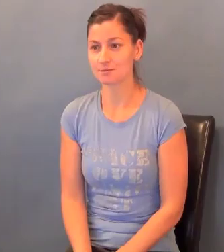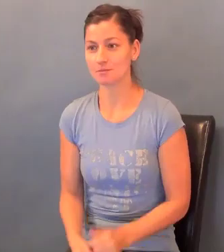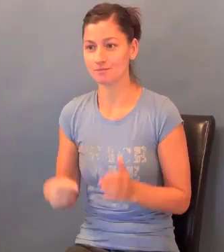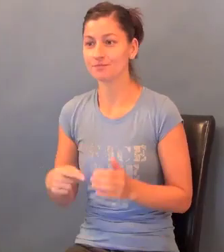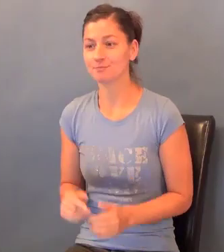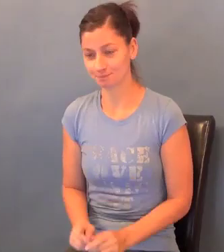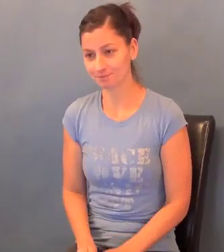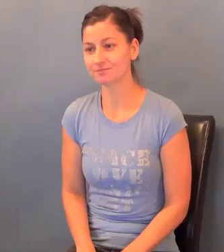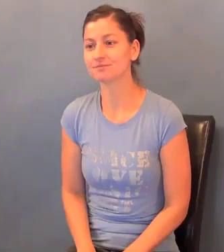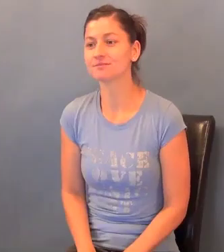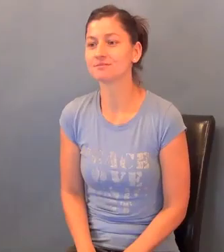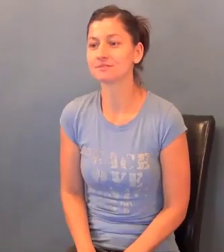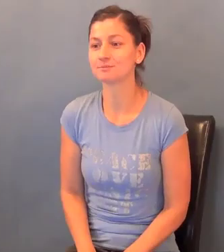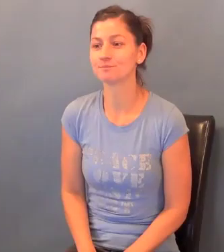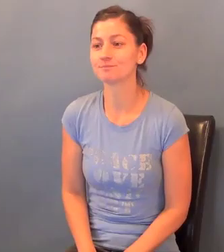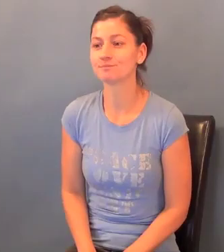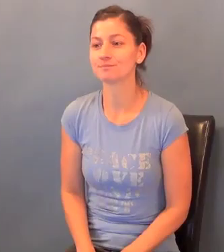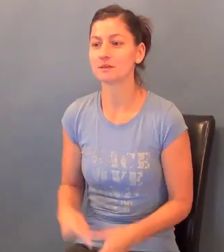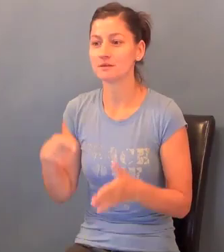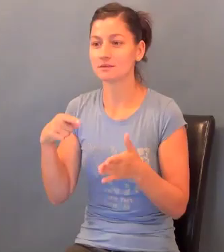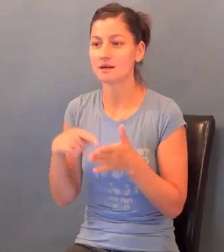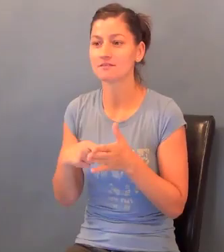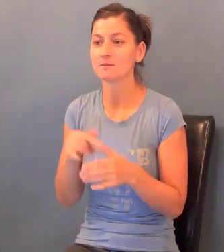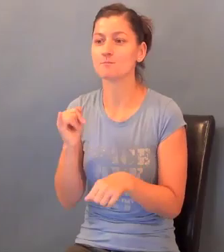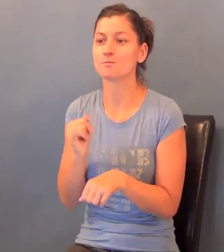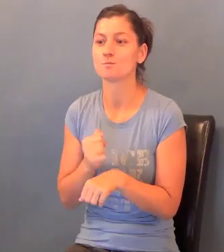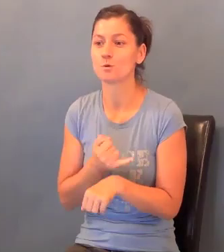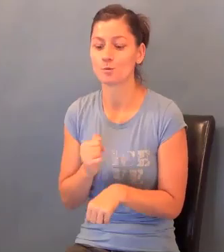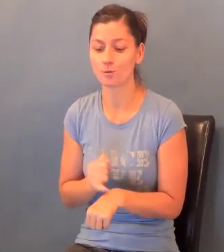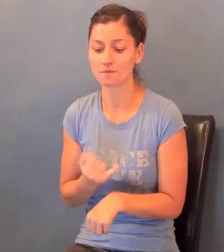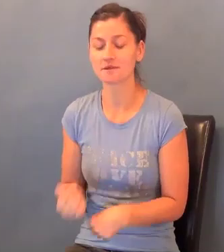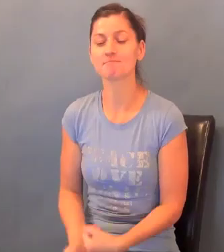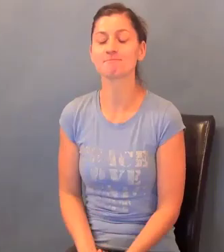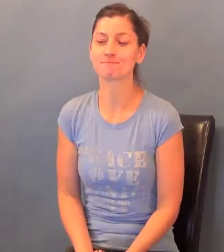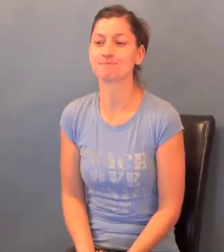W piątek.